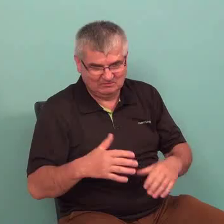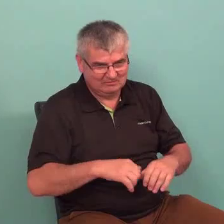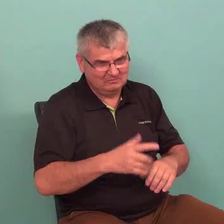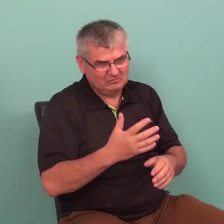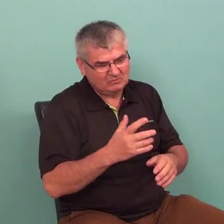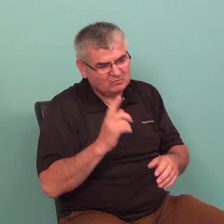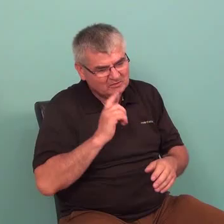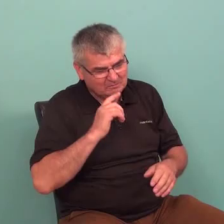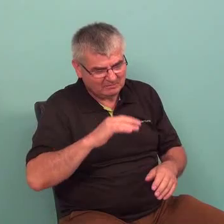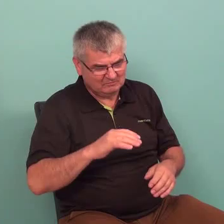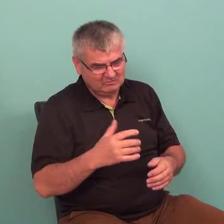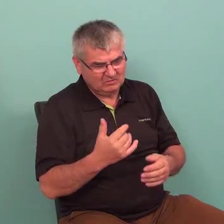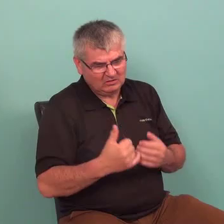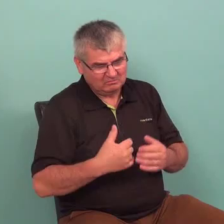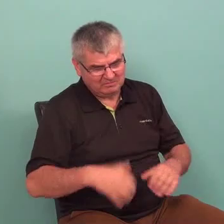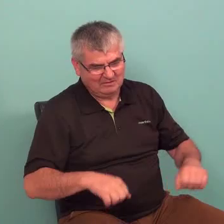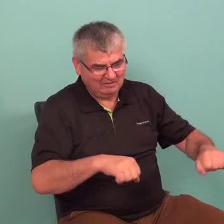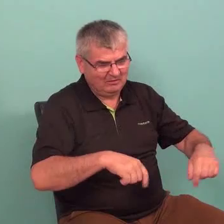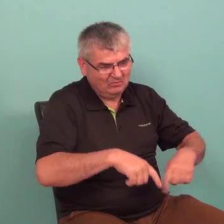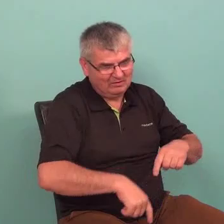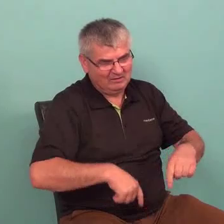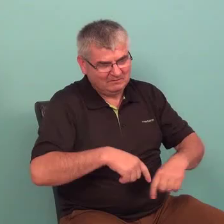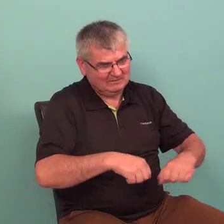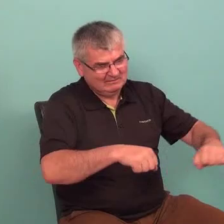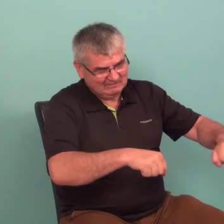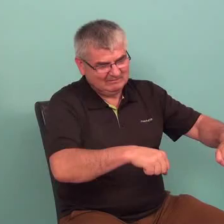Mały chłopiec ma zranioną nogę, kuleje i prowadzi rower trzymając go.